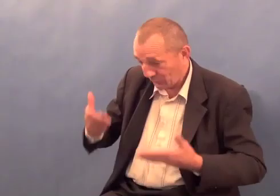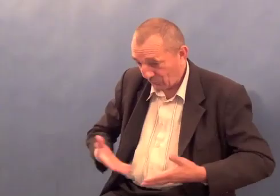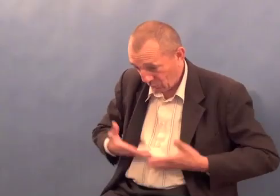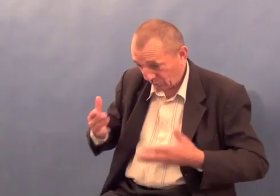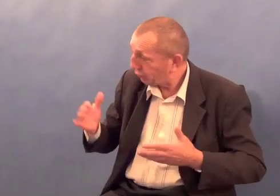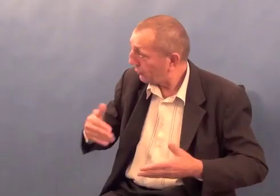Urodziny - można?